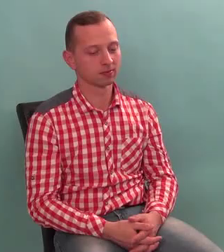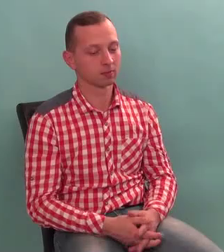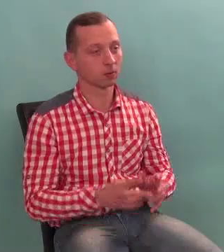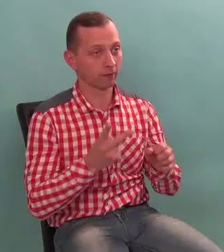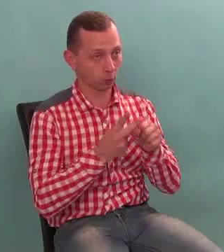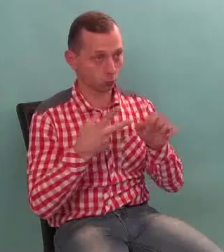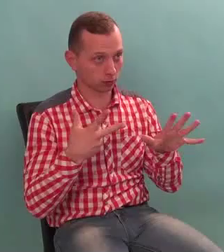Dwudziesty? ósmy?